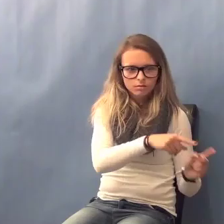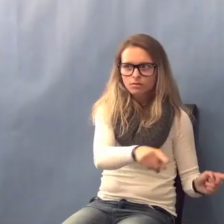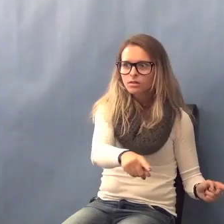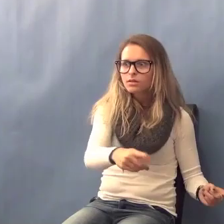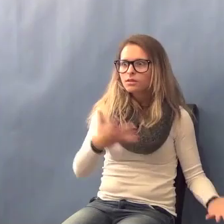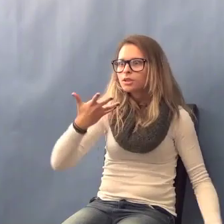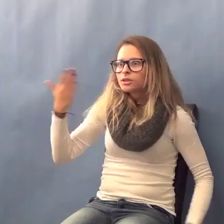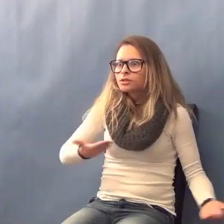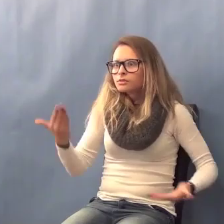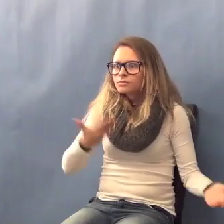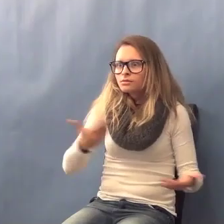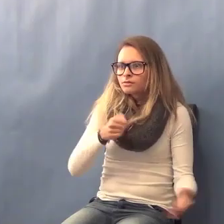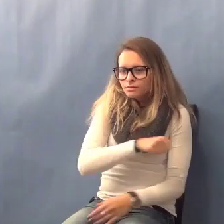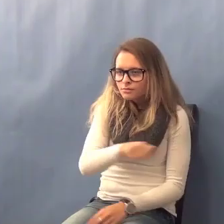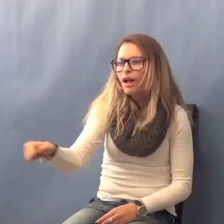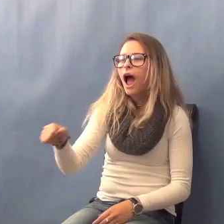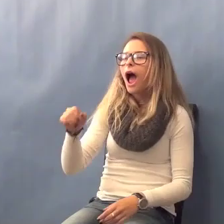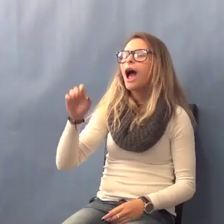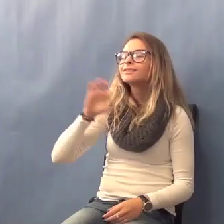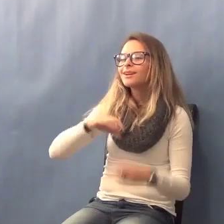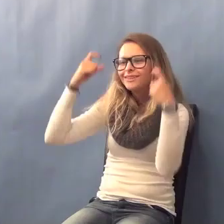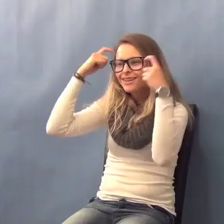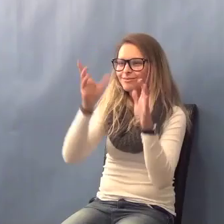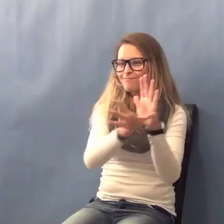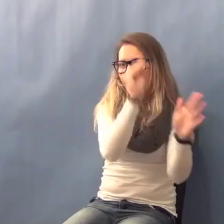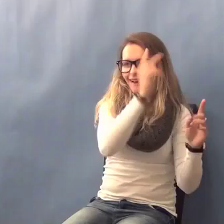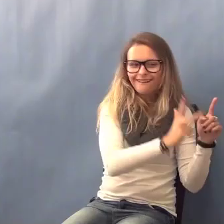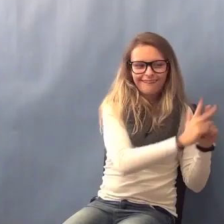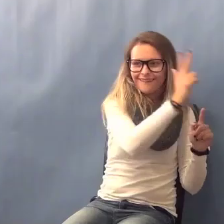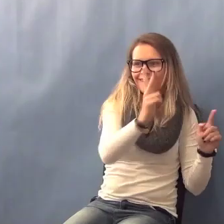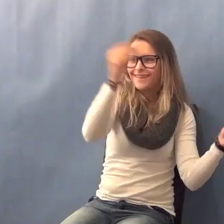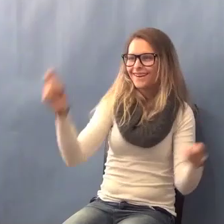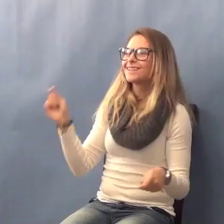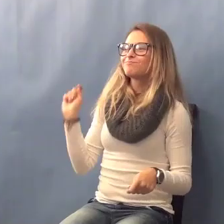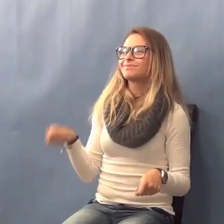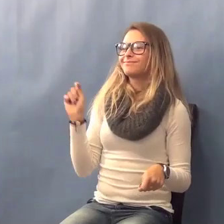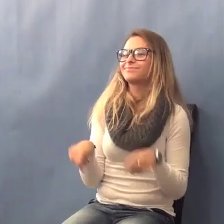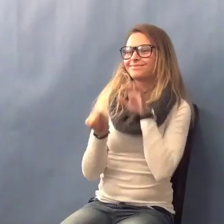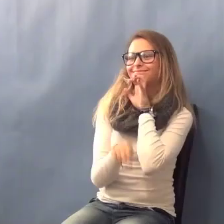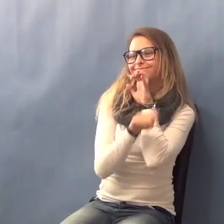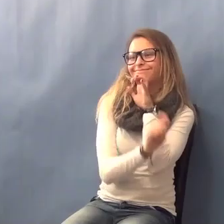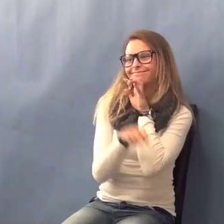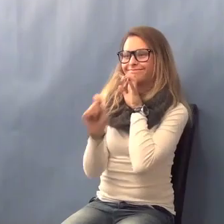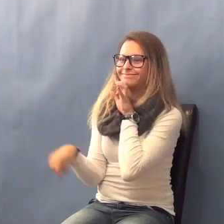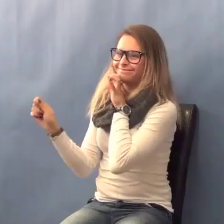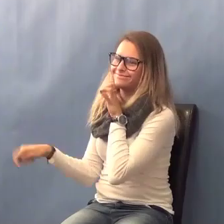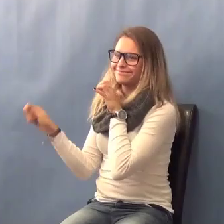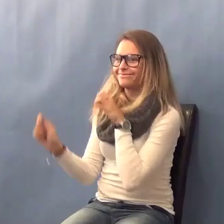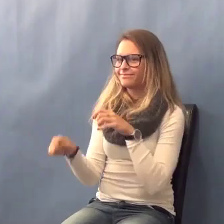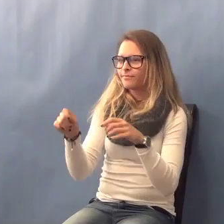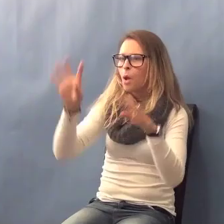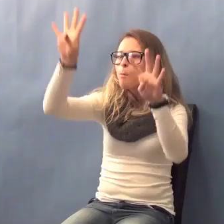Poszedł szybko do domu, otworzył drzwi, a tam syn, mała myszka, gra sobie na tym wyciętym fragmencie płotu.